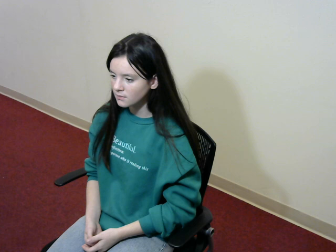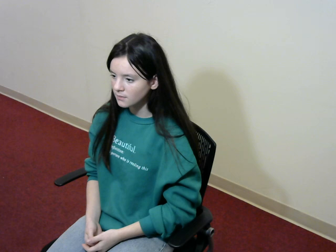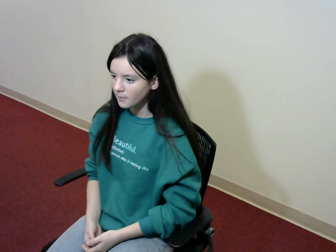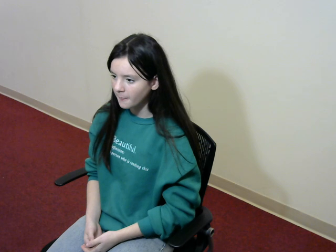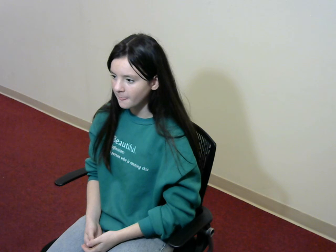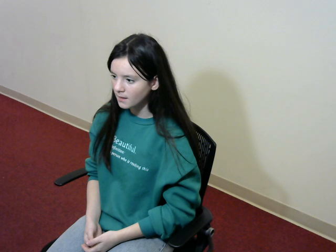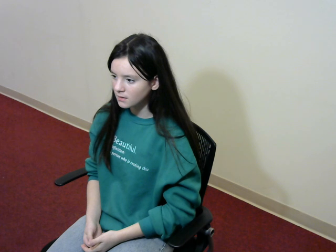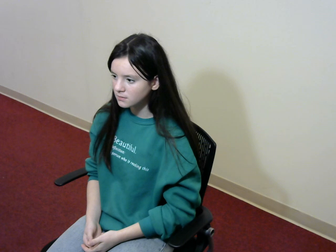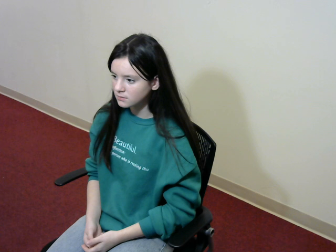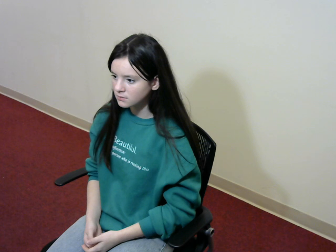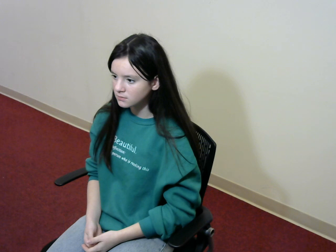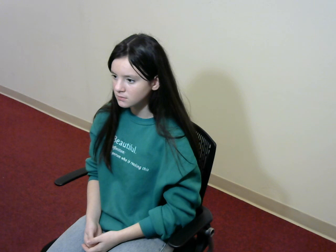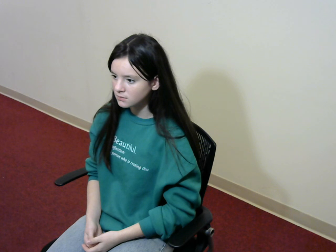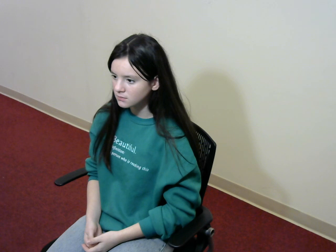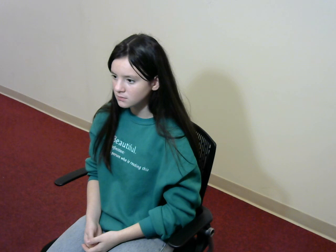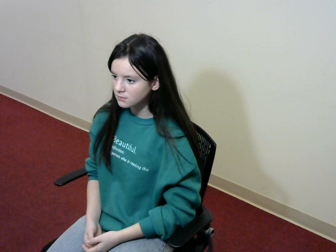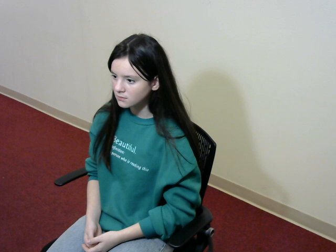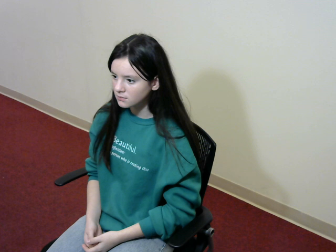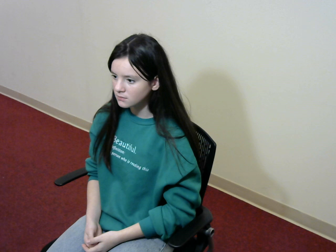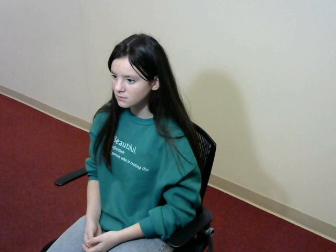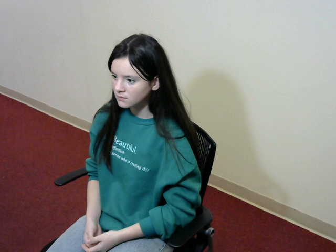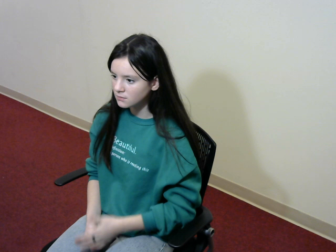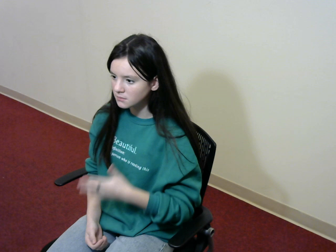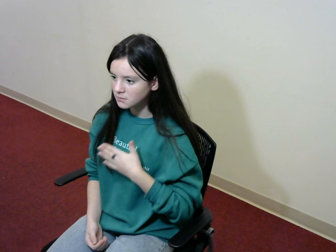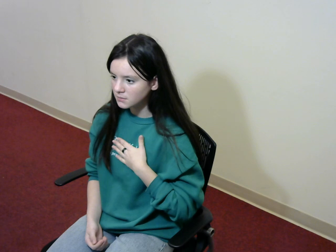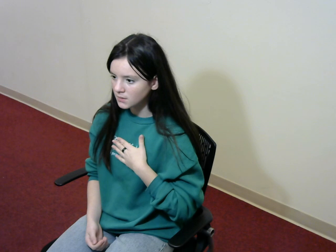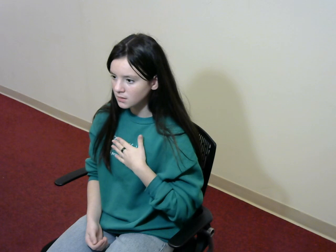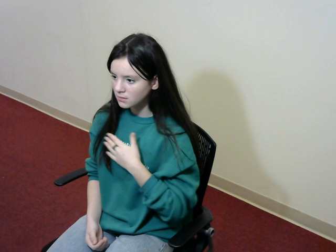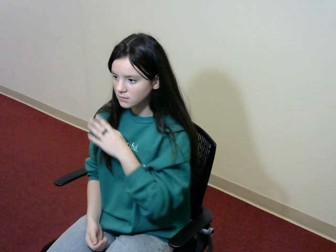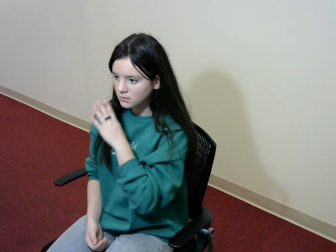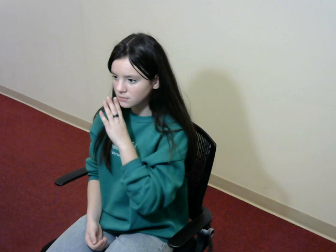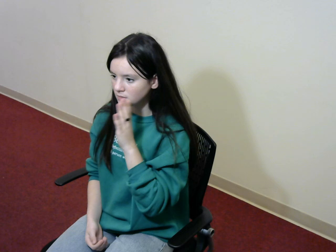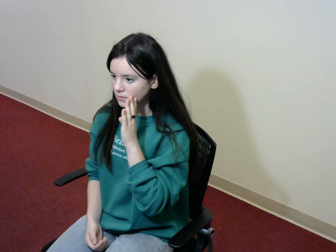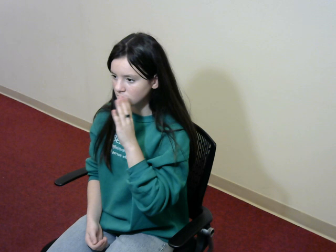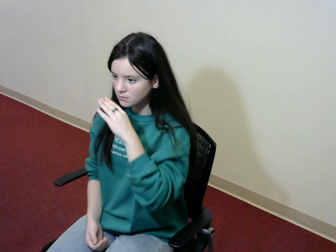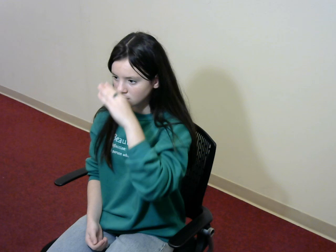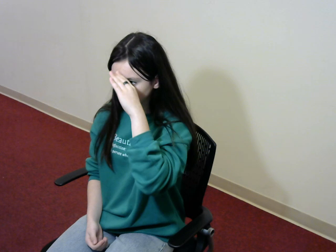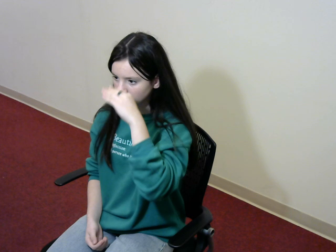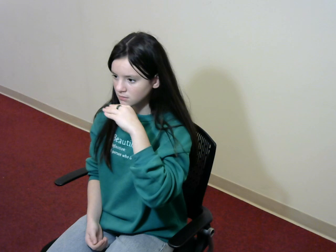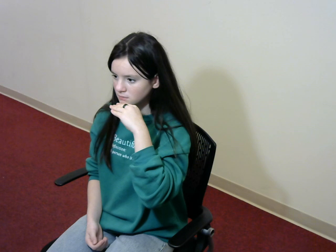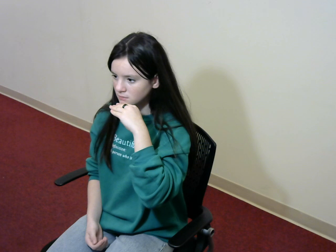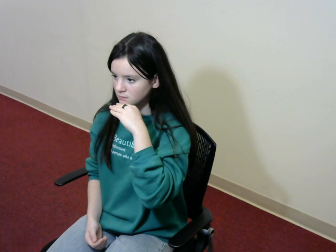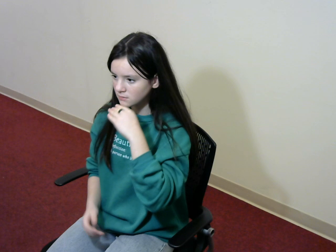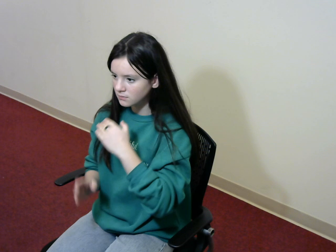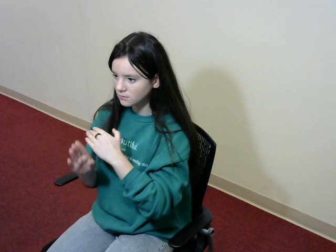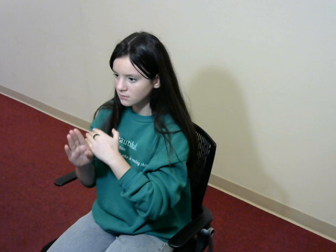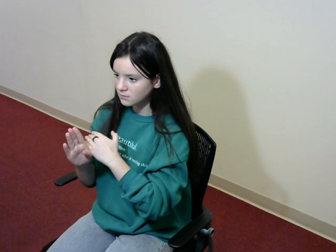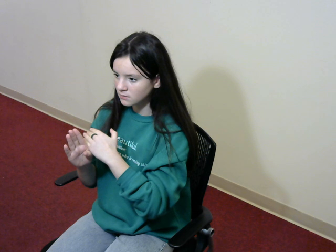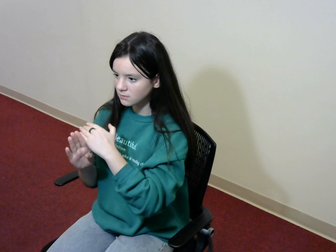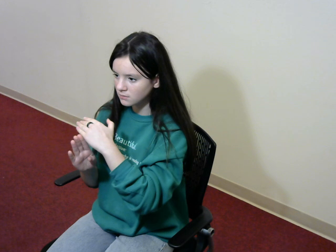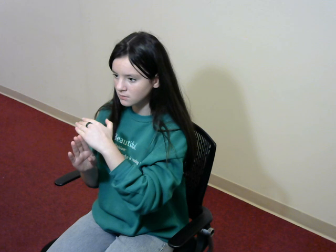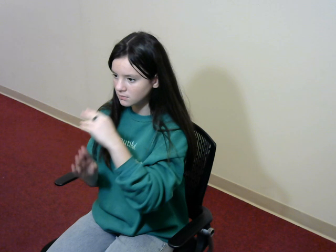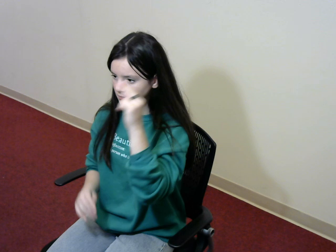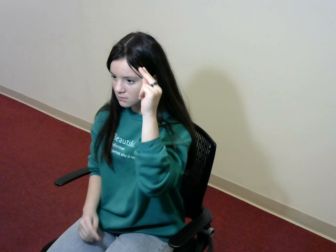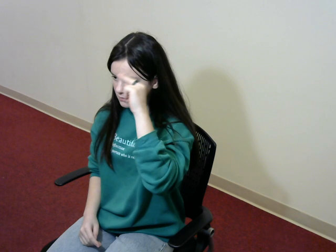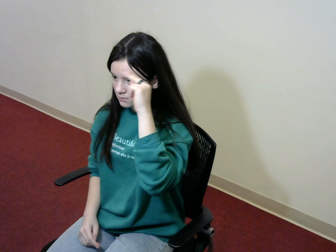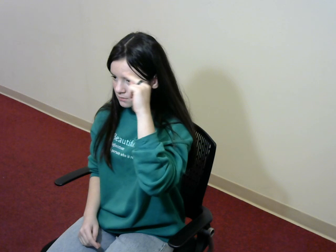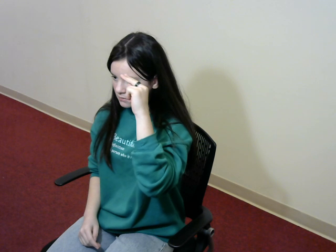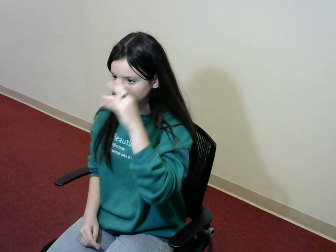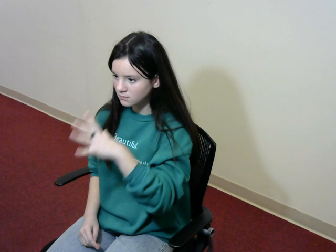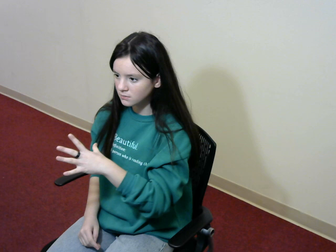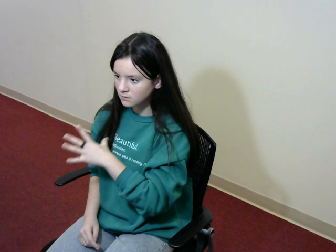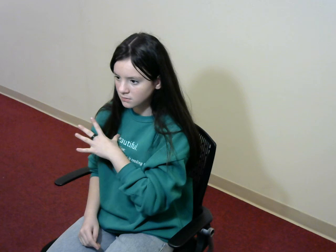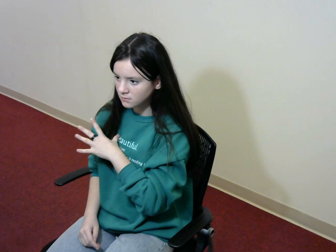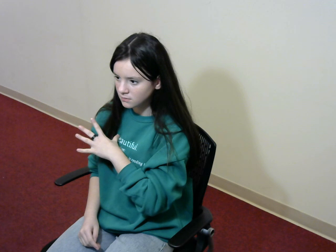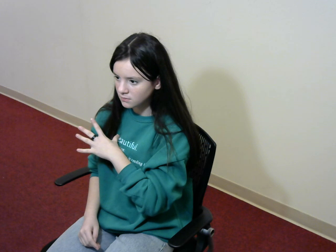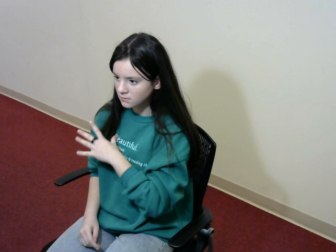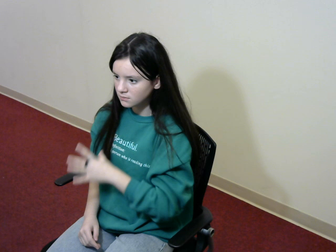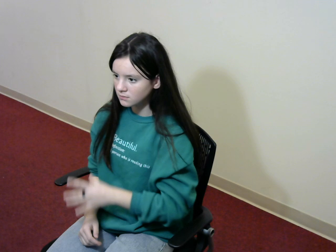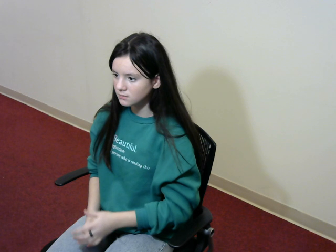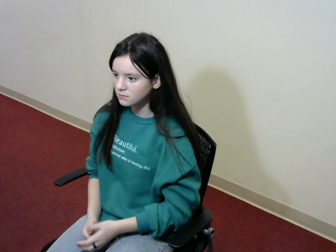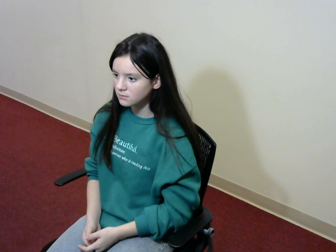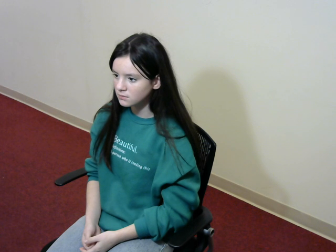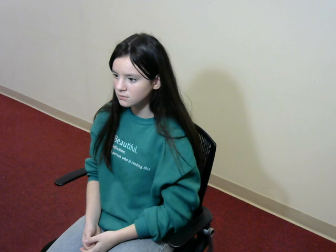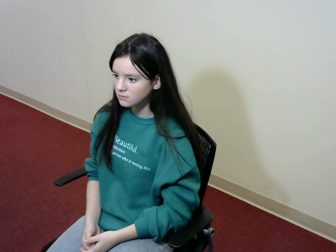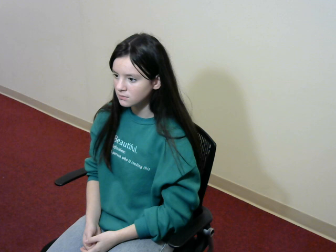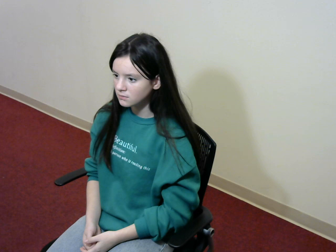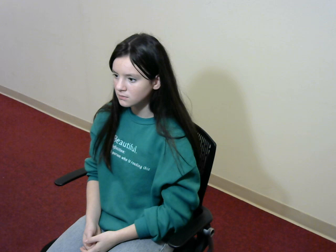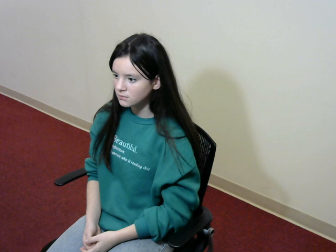Mənim valideynlərim ali təhsillidir